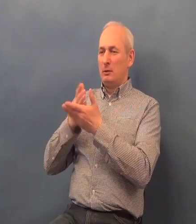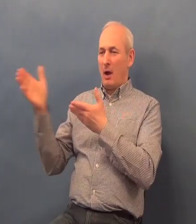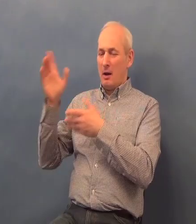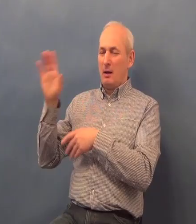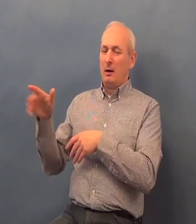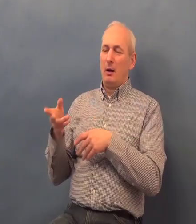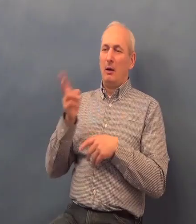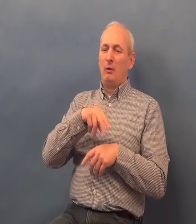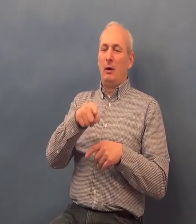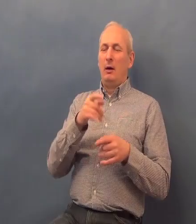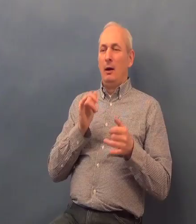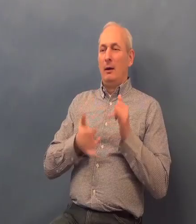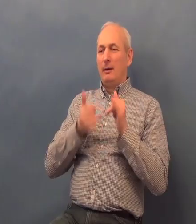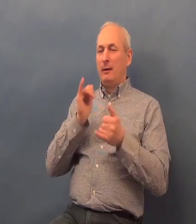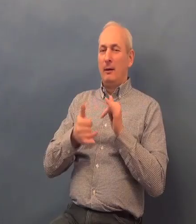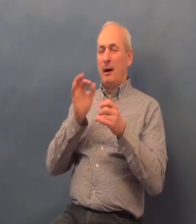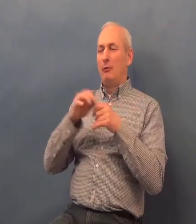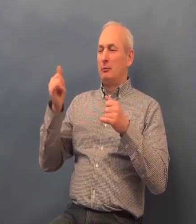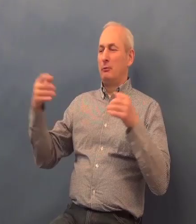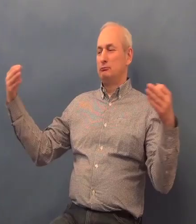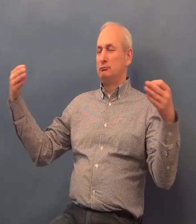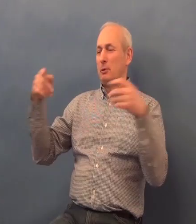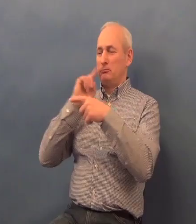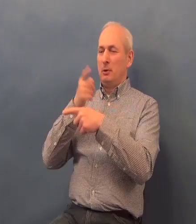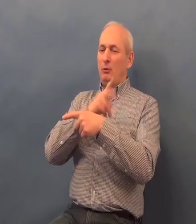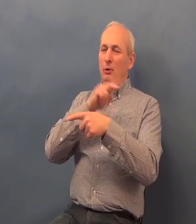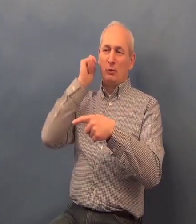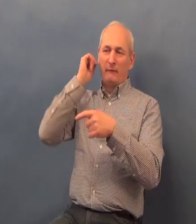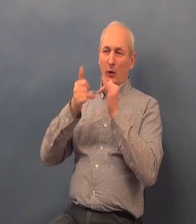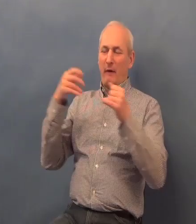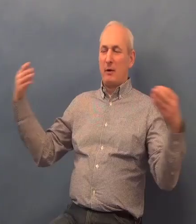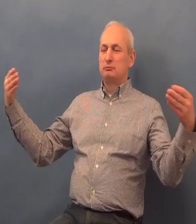Rowerzysta jedzie dalej, w pewnym momencie mija się z dziewczyną też jadącą na rowerze.